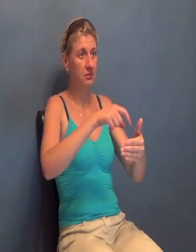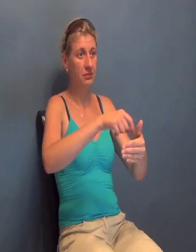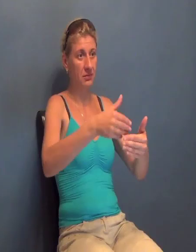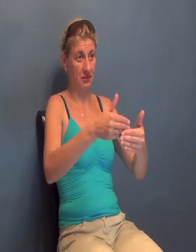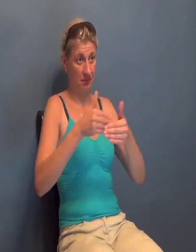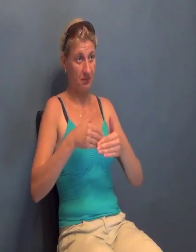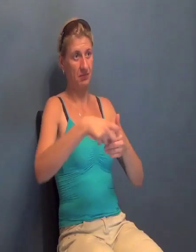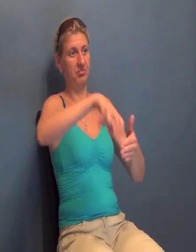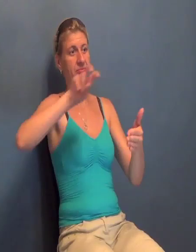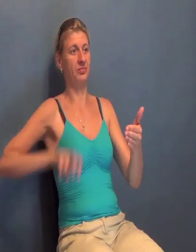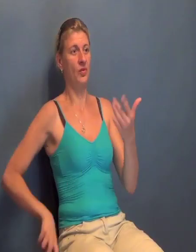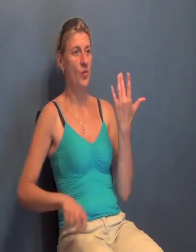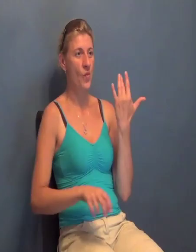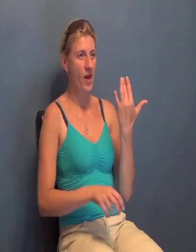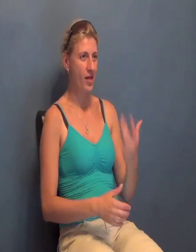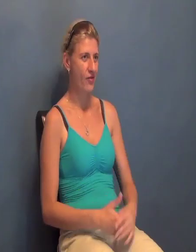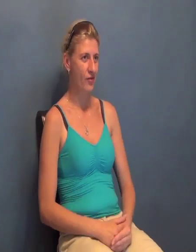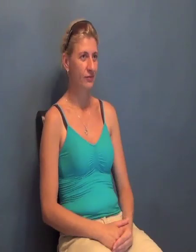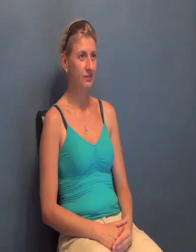Przed linią, bo jak bliżej to łatwo wpaść.